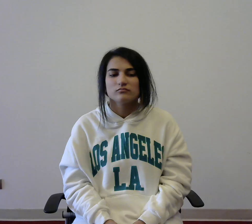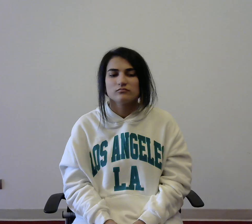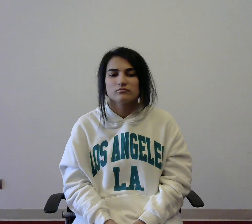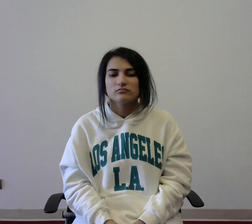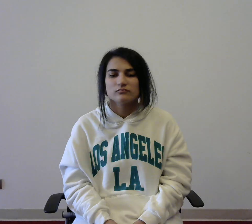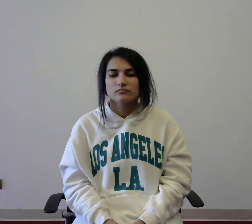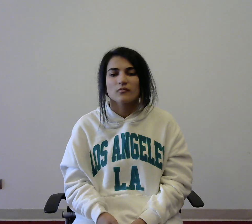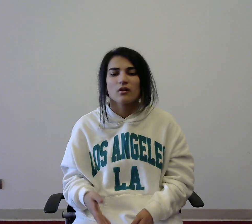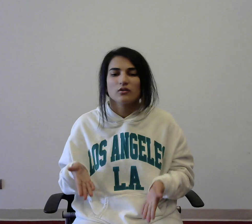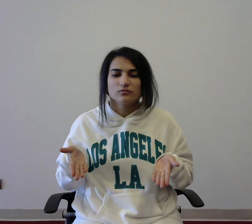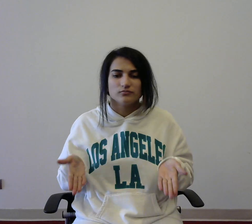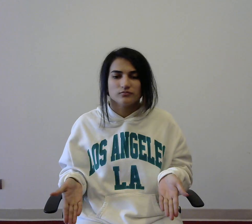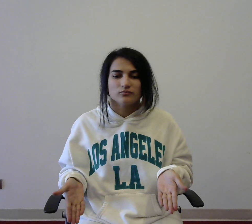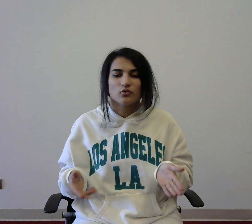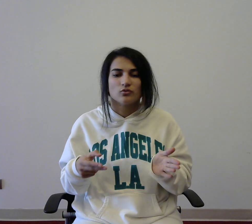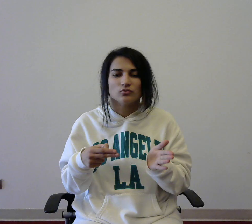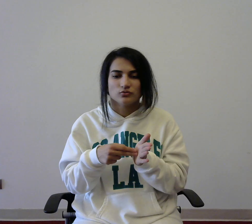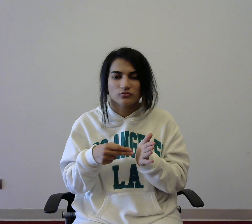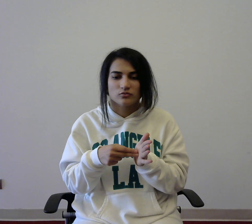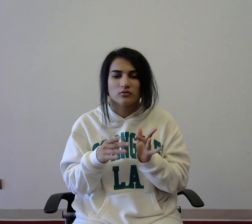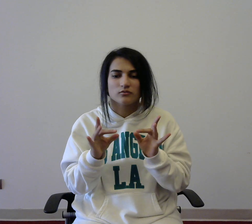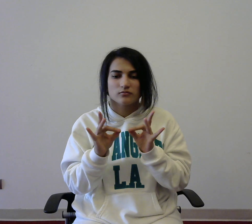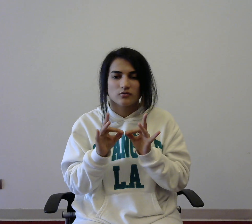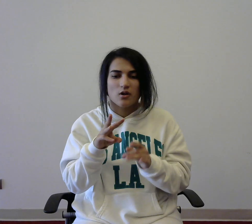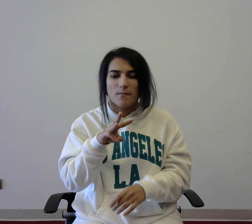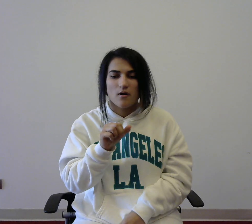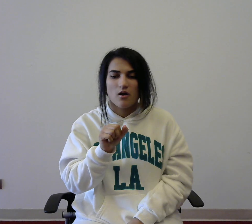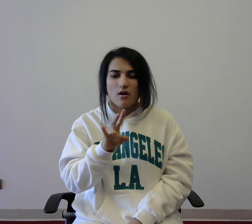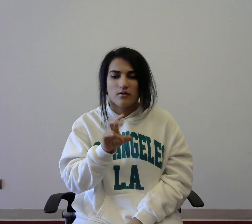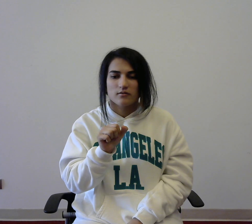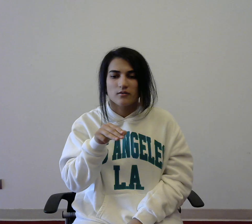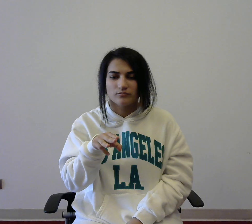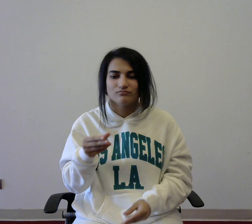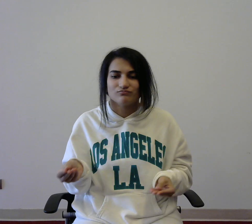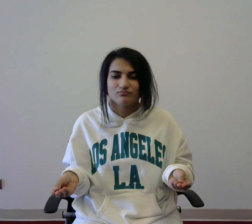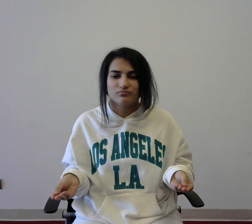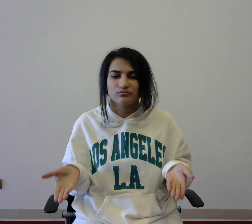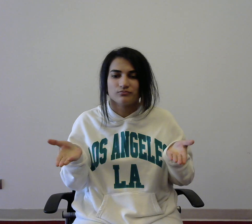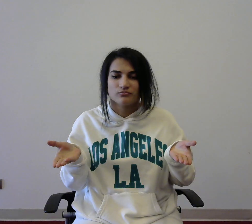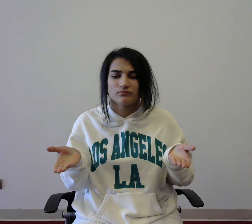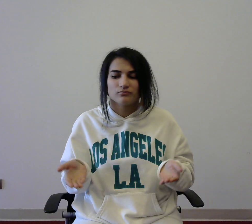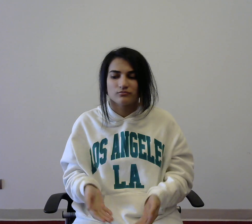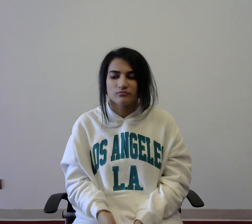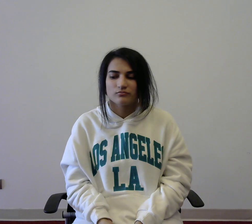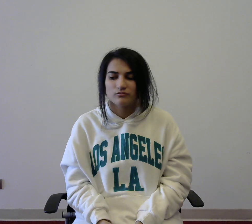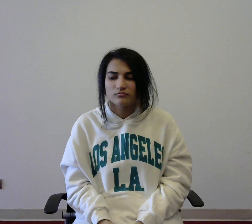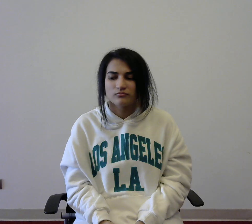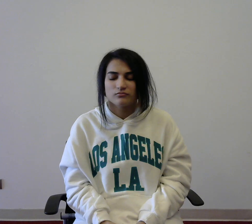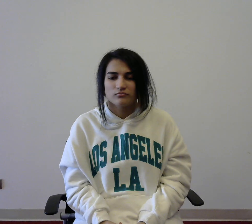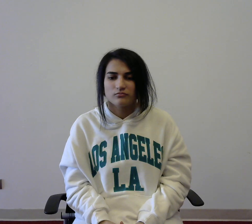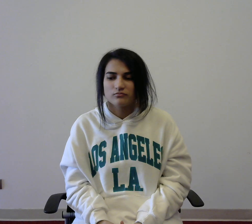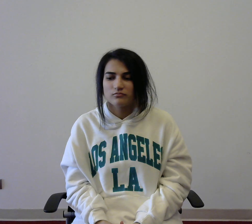Bunun qiyməti 10 manat qalxıb